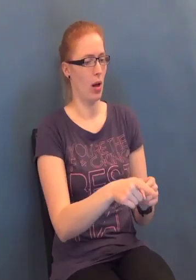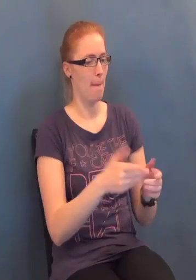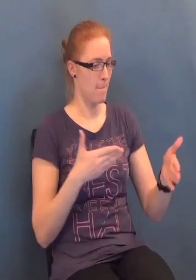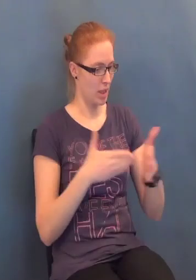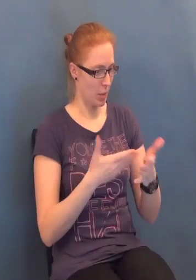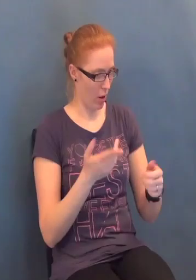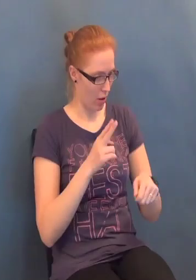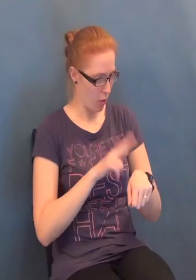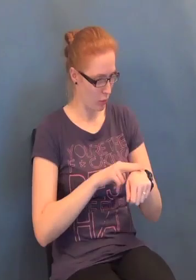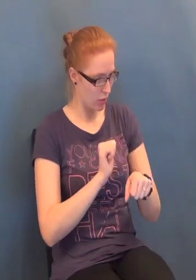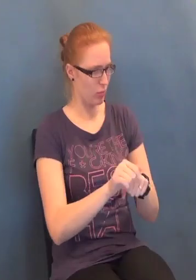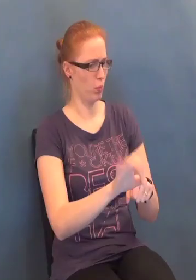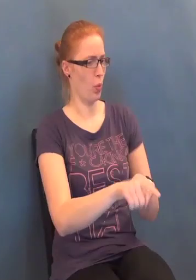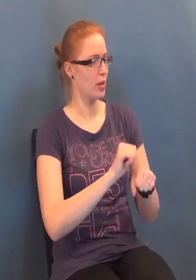To pokazuje maksymalną godzinę?